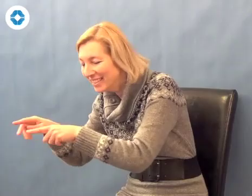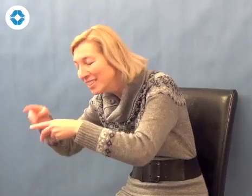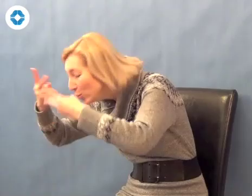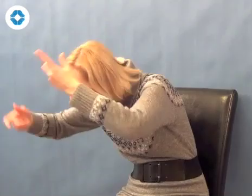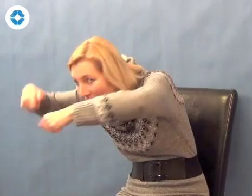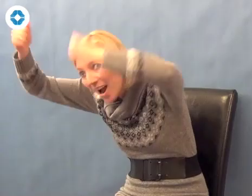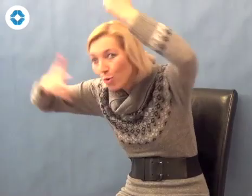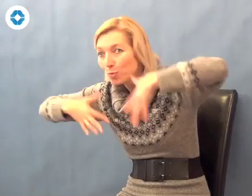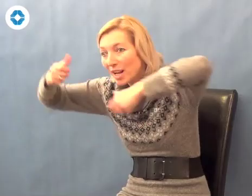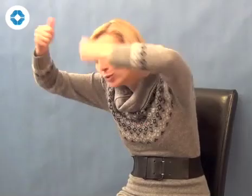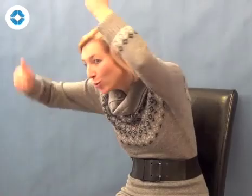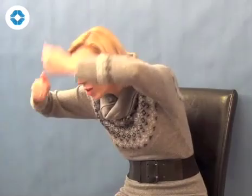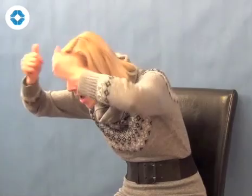Przerzucał ubrania i nadal szukał.